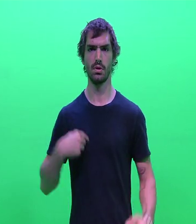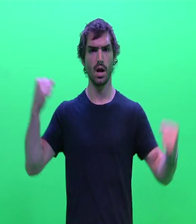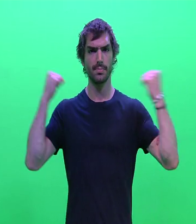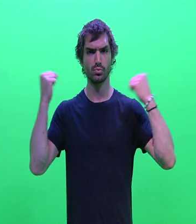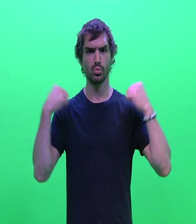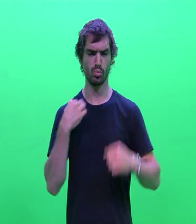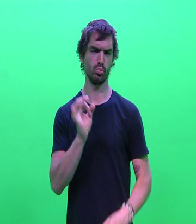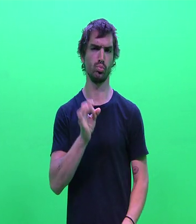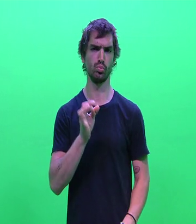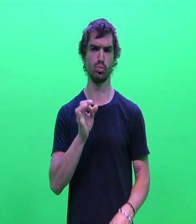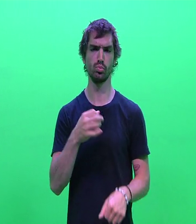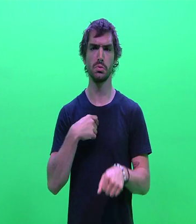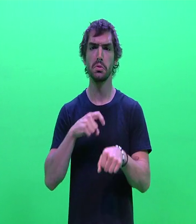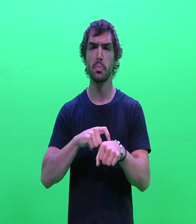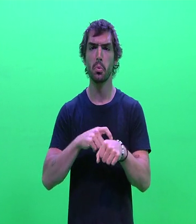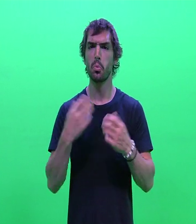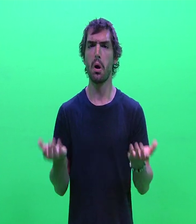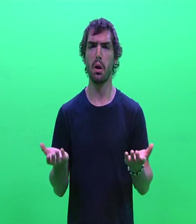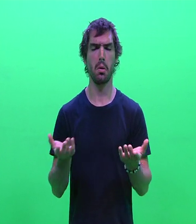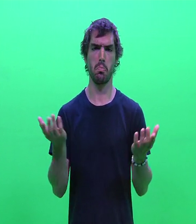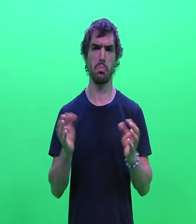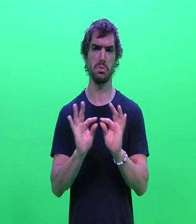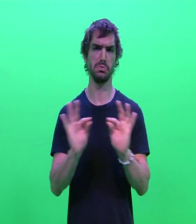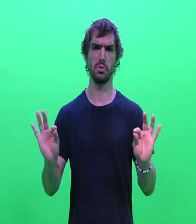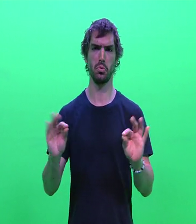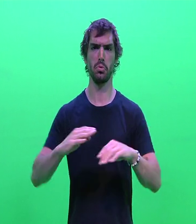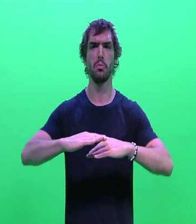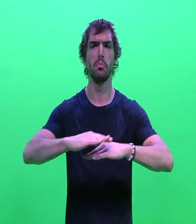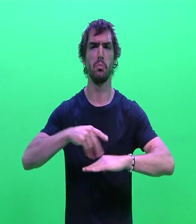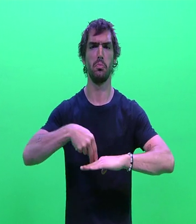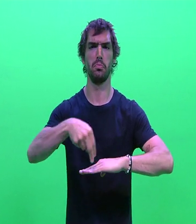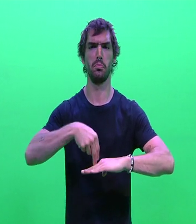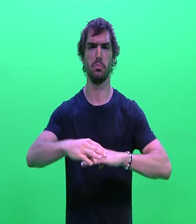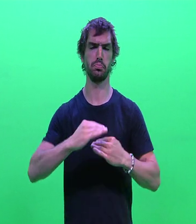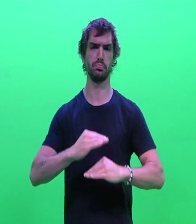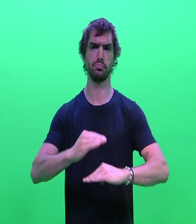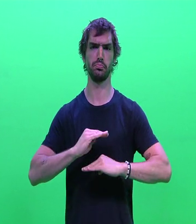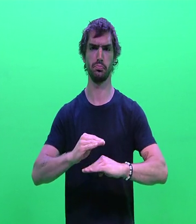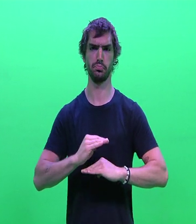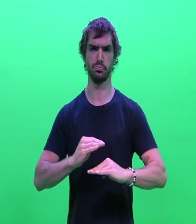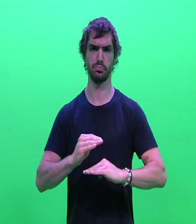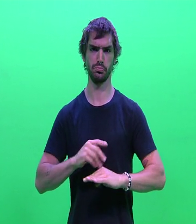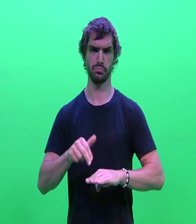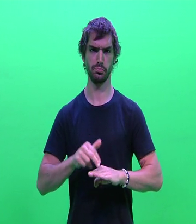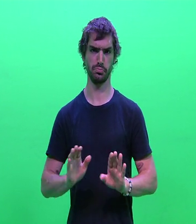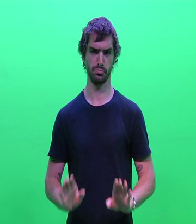Sí que faig gimnàs, faig exercicis molt senzills, com ara caminar a la cinta, no està malament.